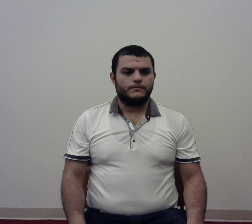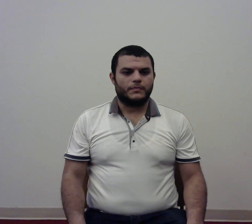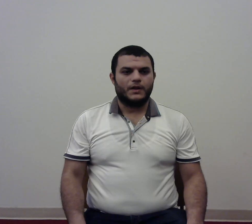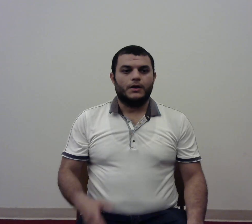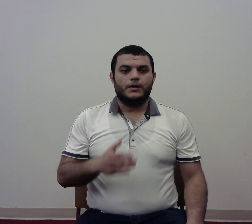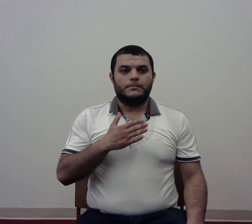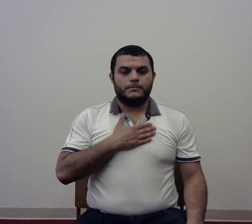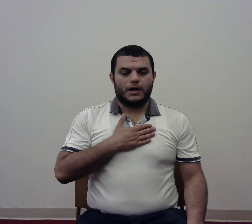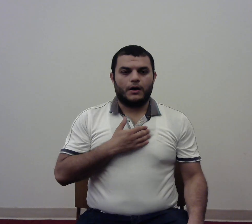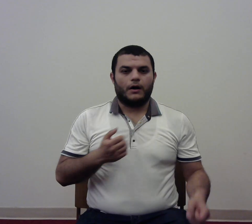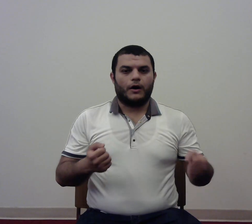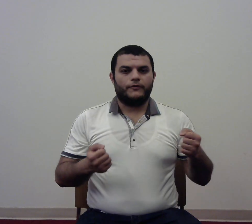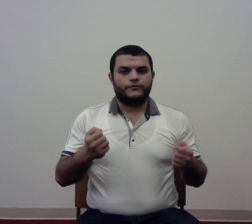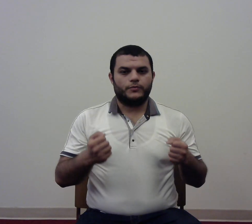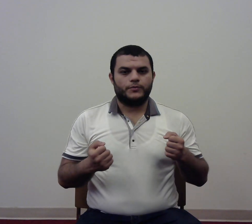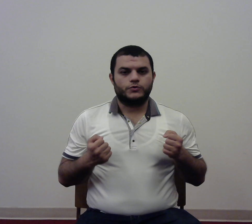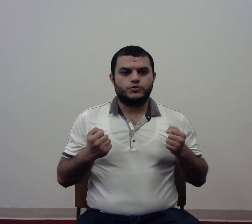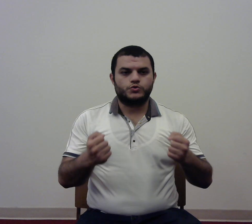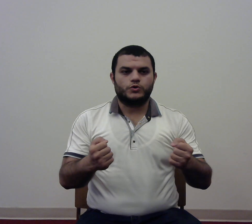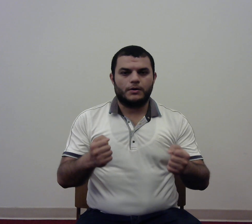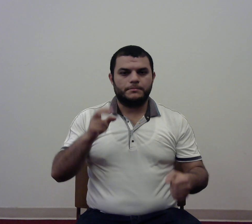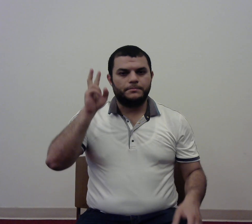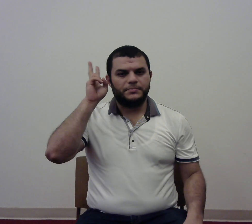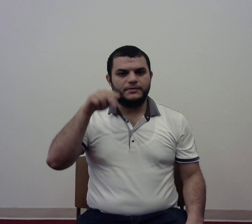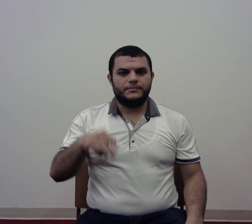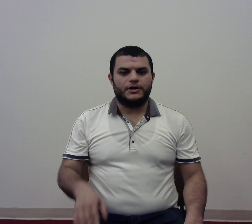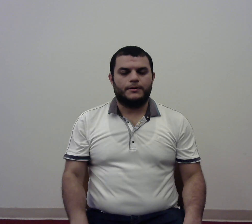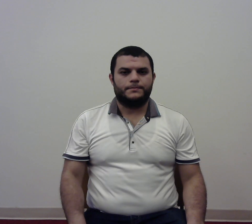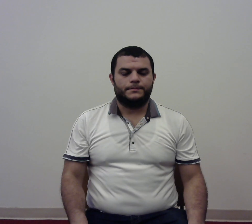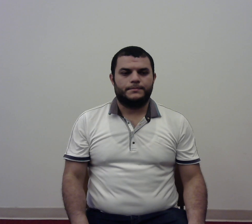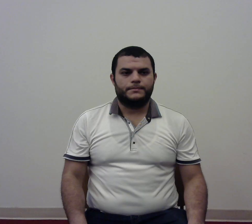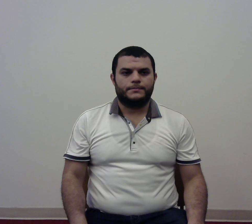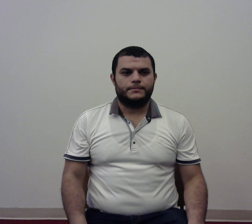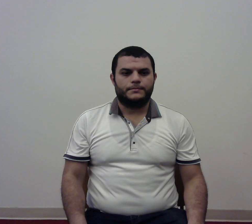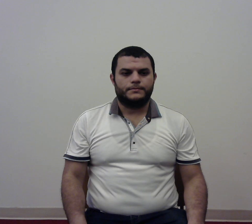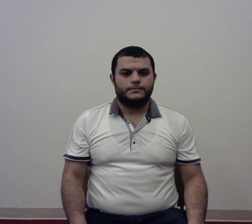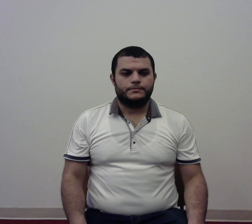Mən avtomobil sürə bilmirəm